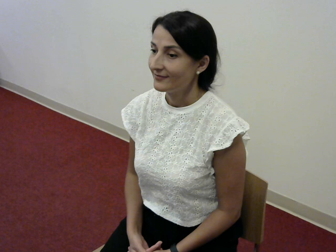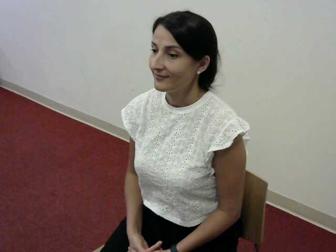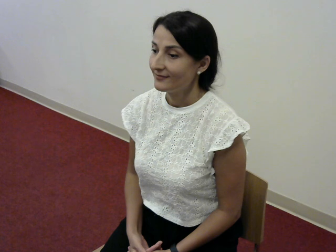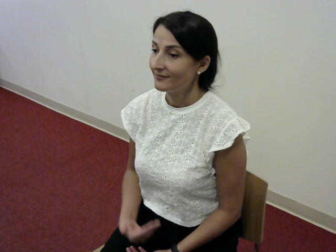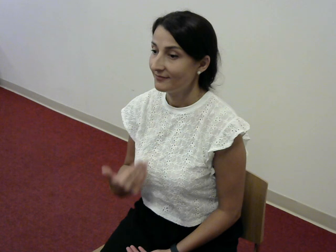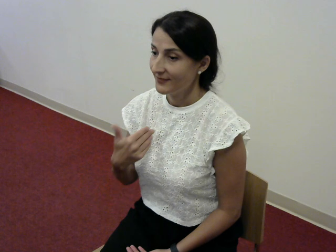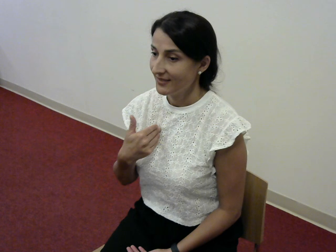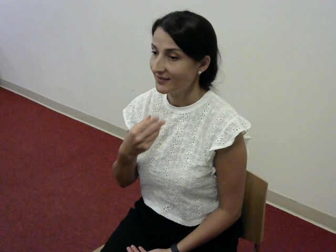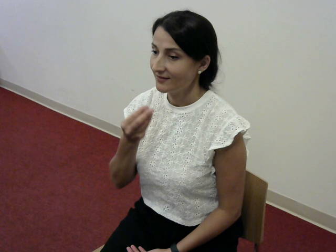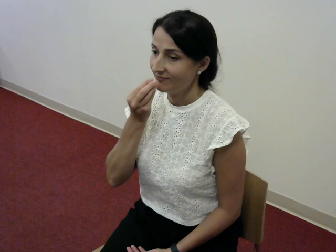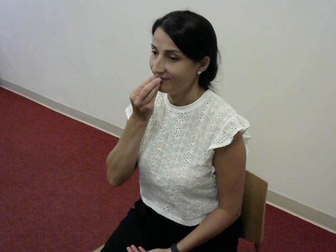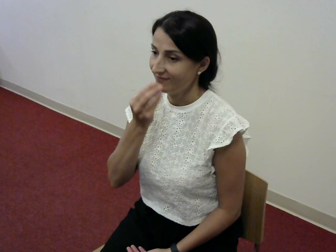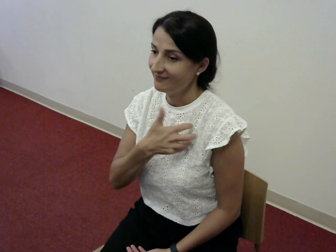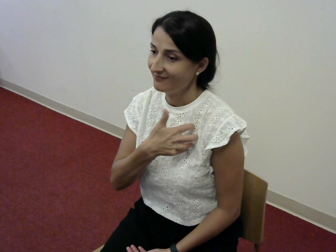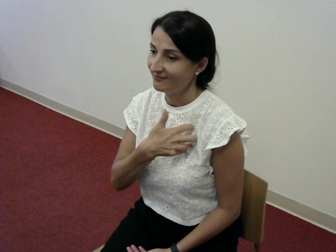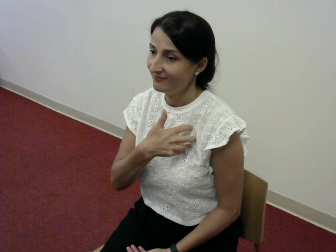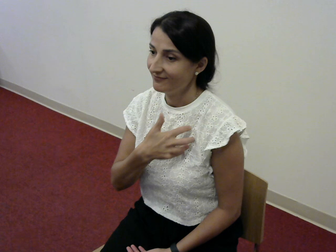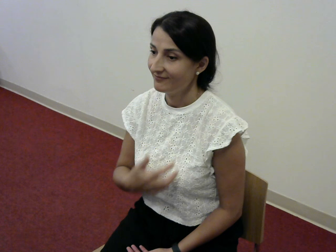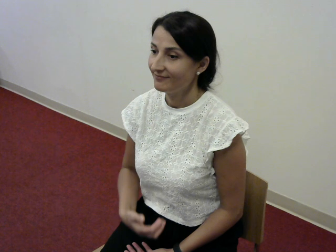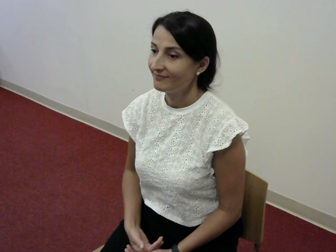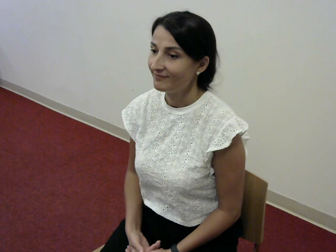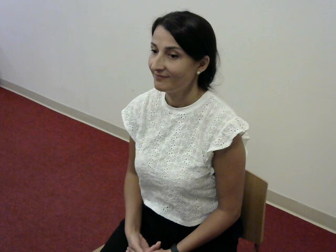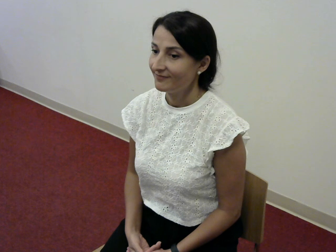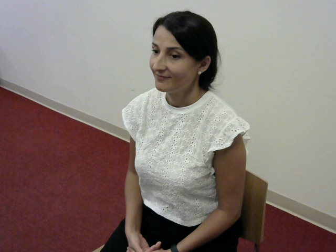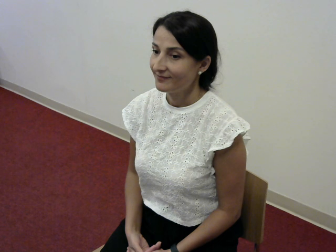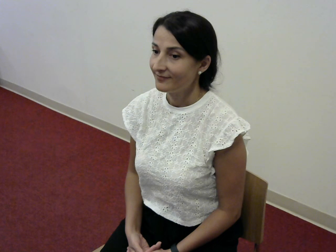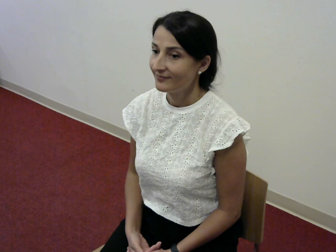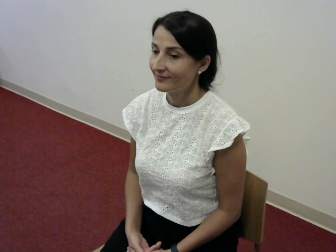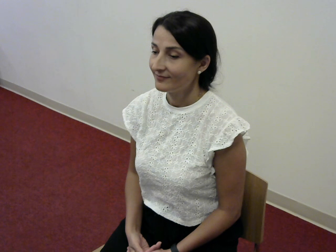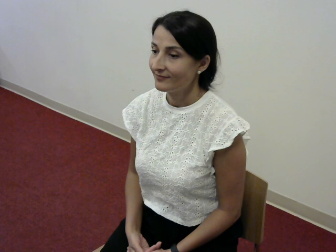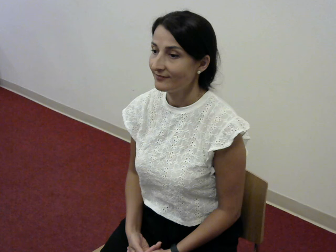Mən yemək istəyirəm